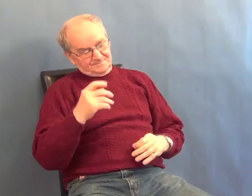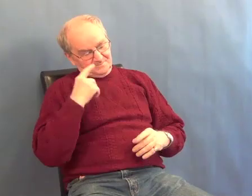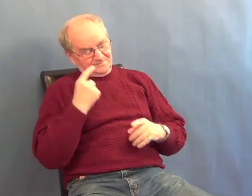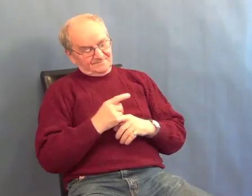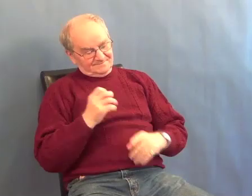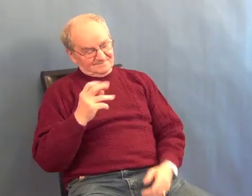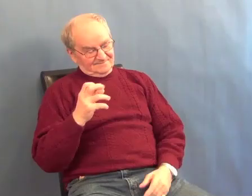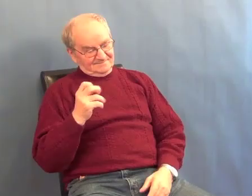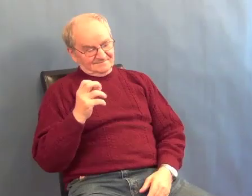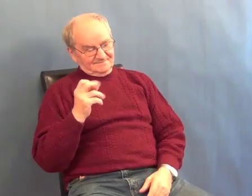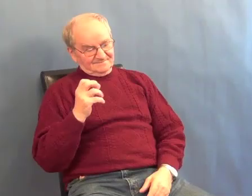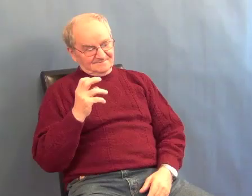Tak, tak, tak, tak, tak.